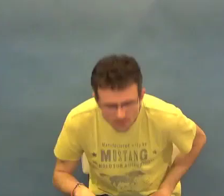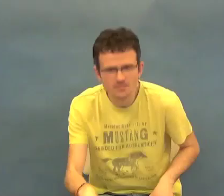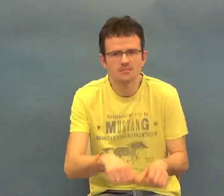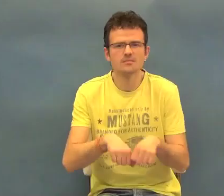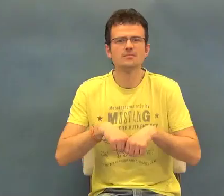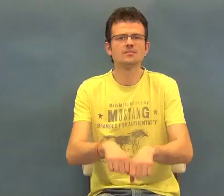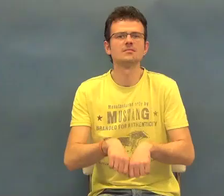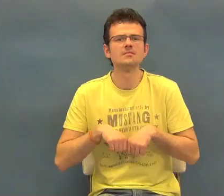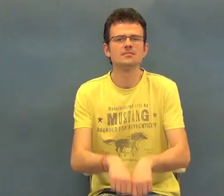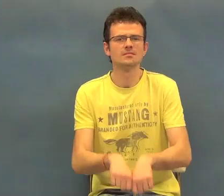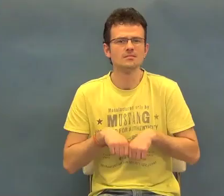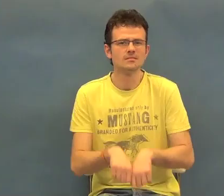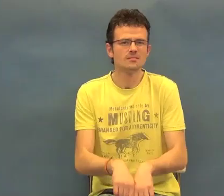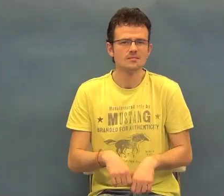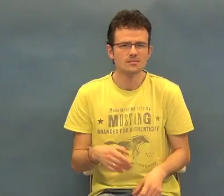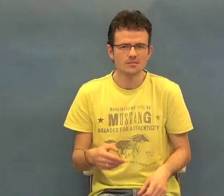Drezyna.